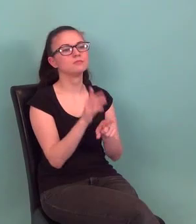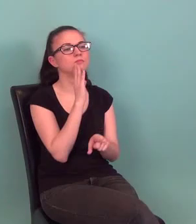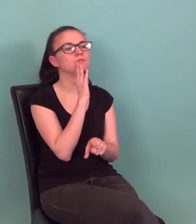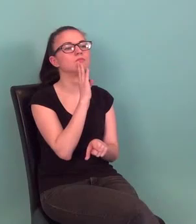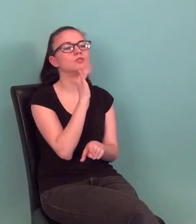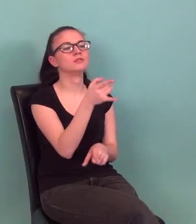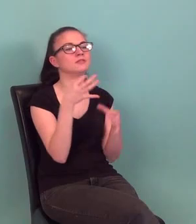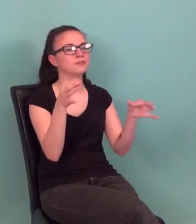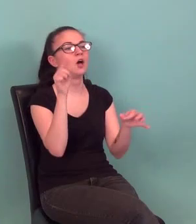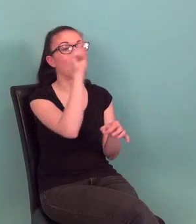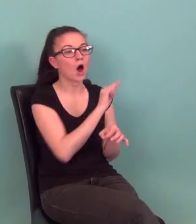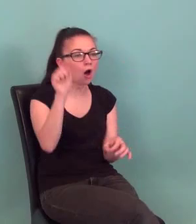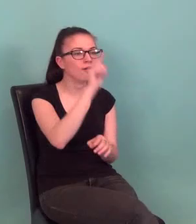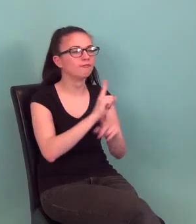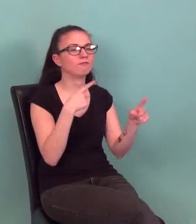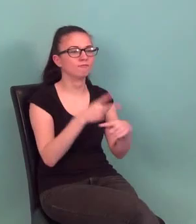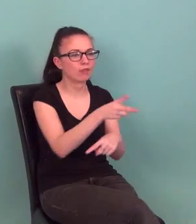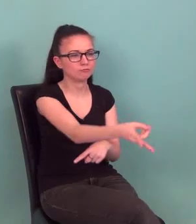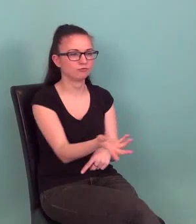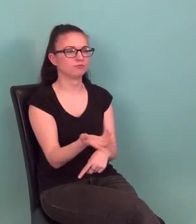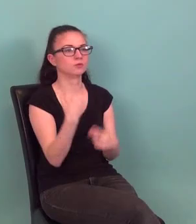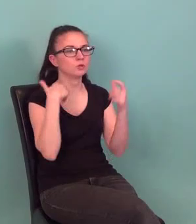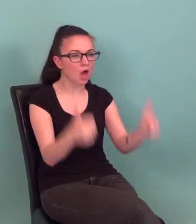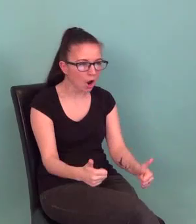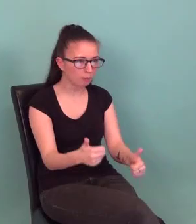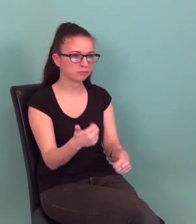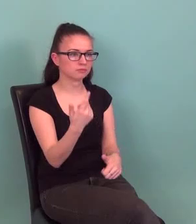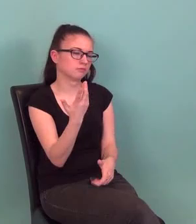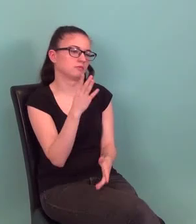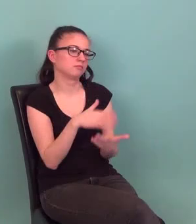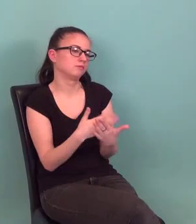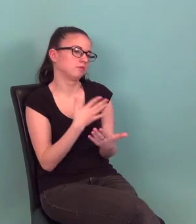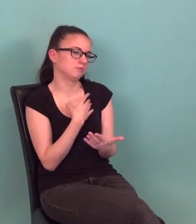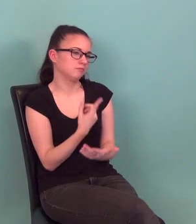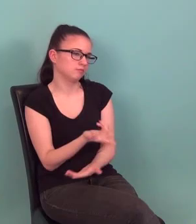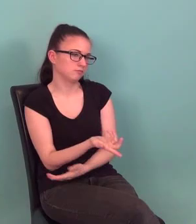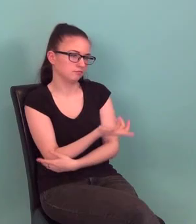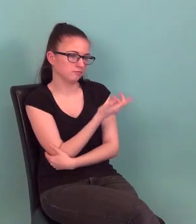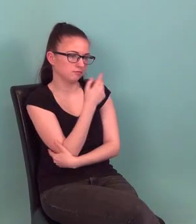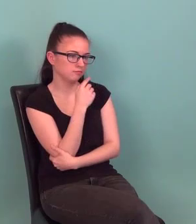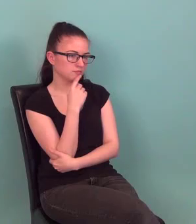Dla samochodu znak czerwonego koła znaczy, że nie wolno tam wjeżdżać albo trzeba się zatrzymać.